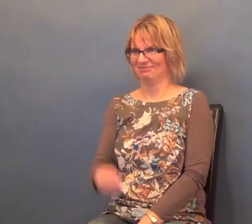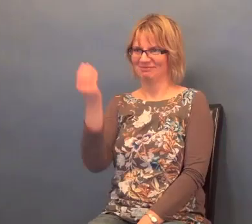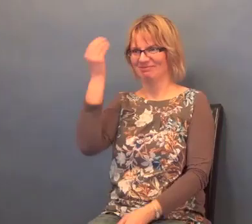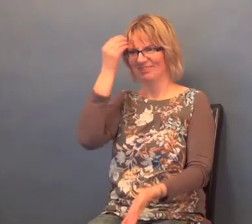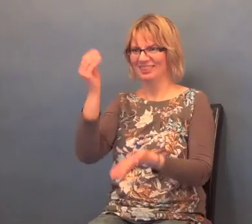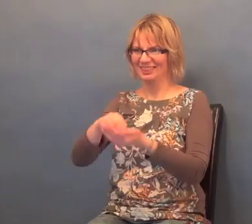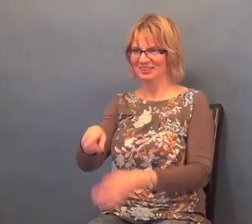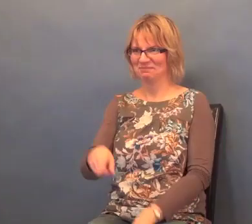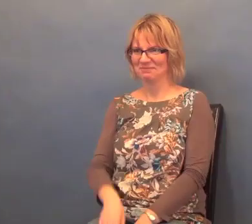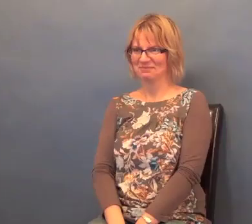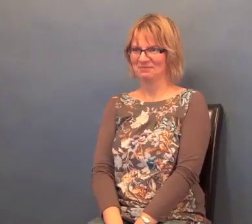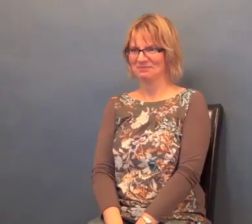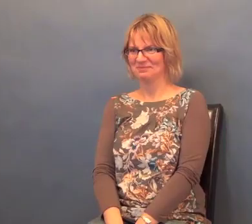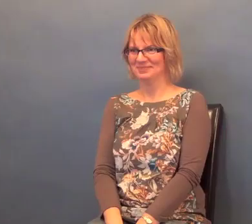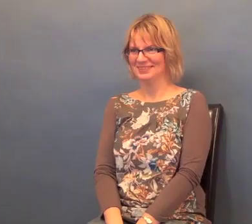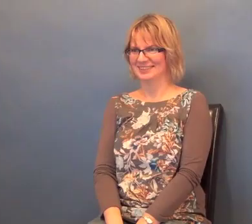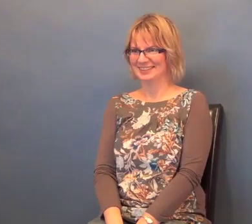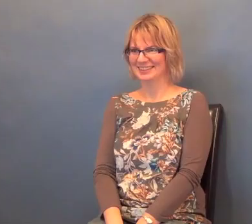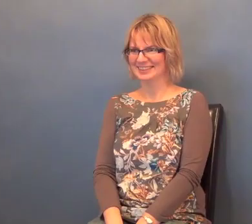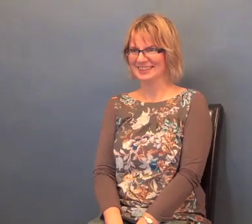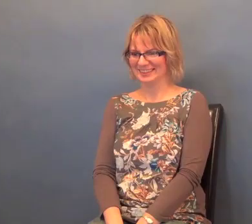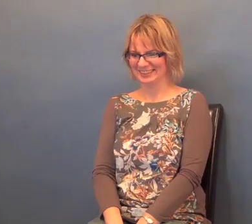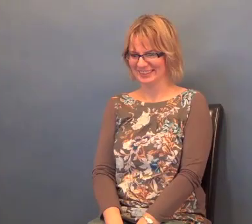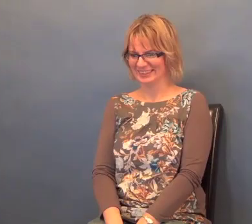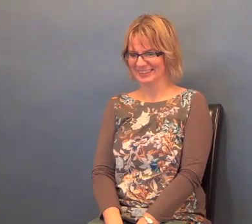Wymyślają tutaj.